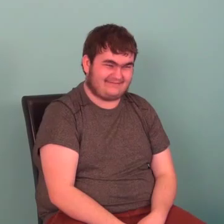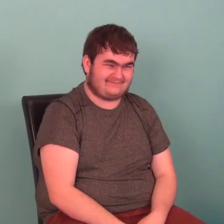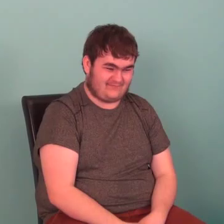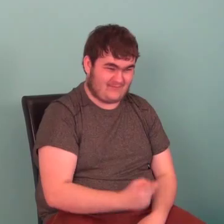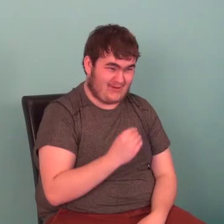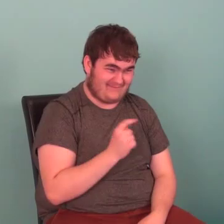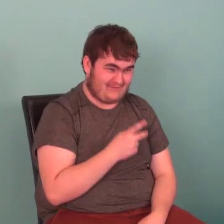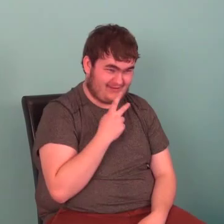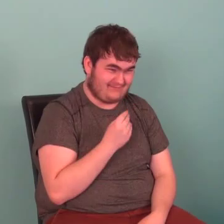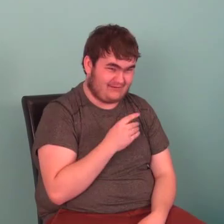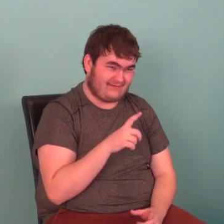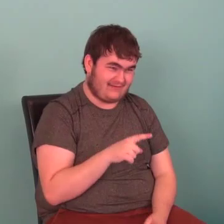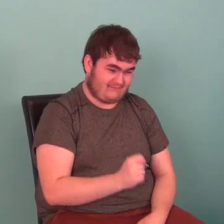Widziałaś coś takiego, tak?